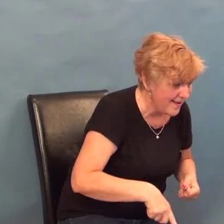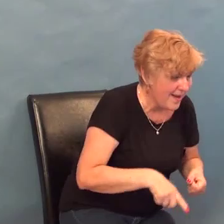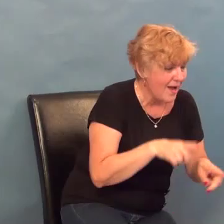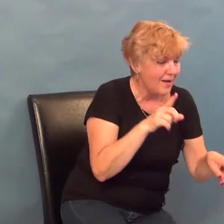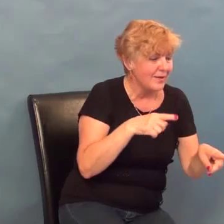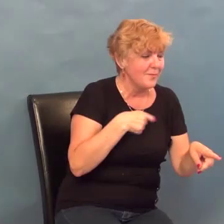Ja w poniedziałek...